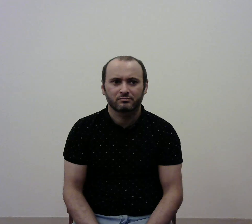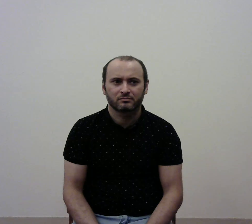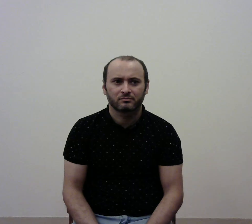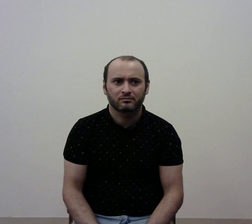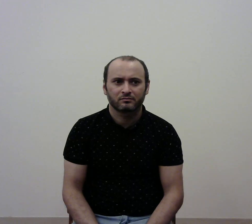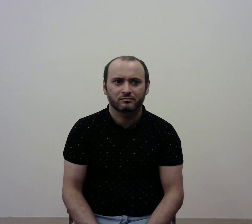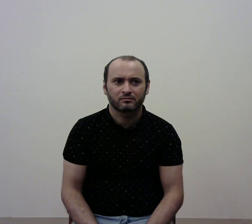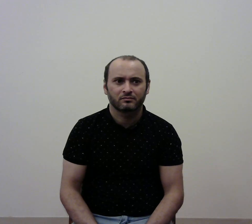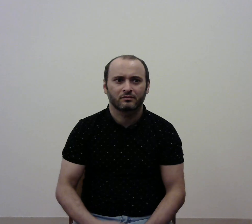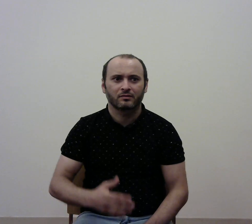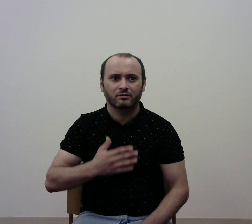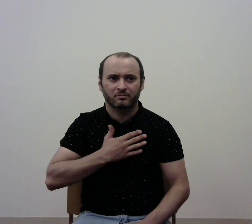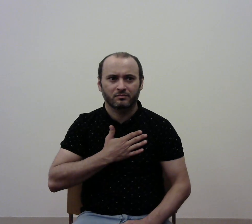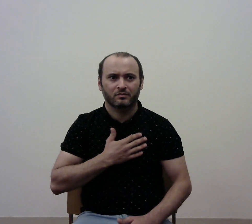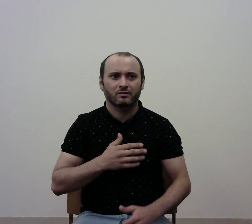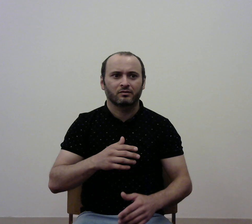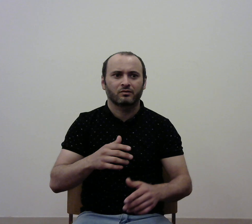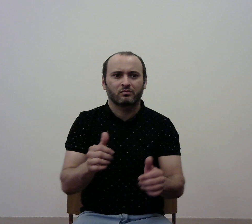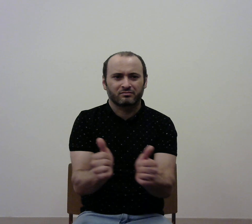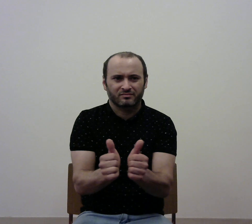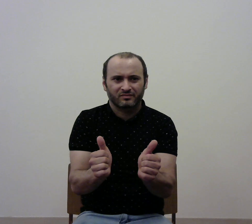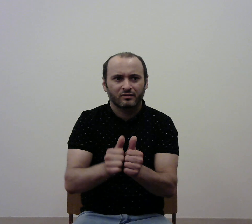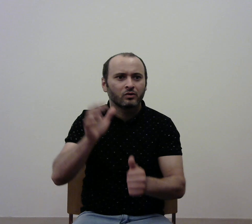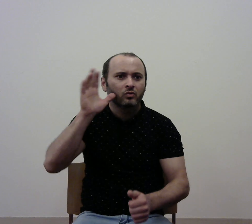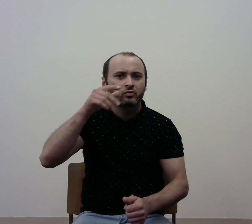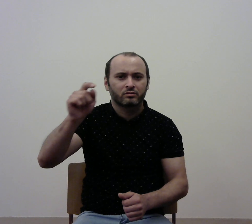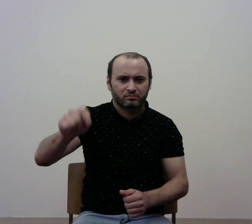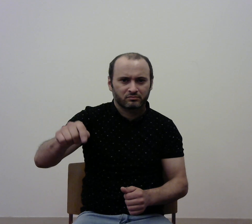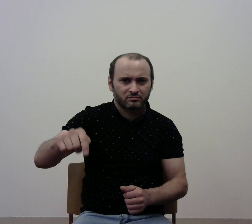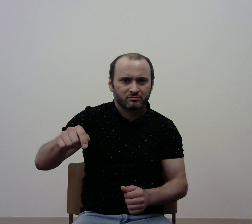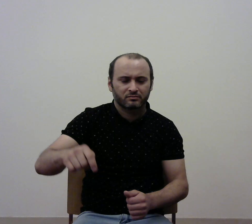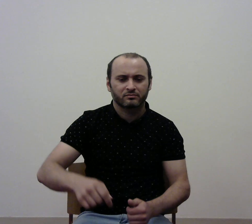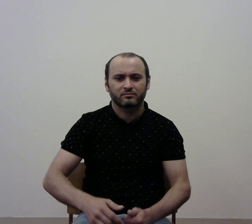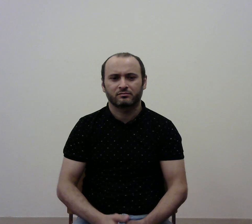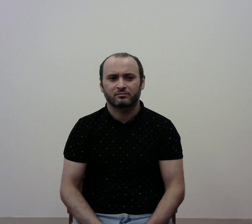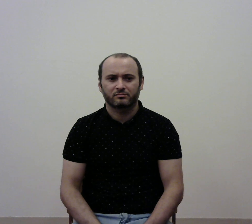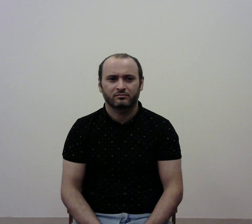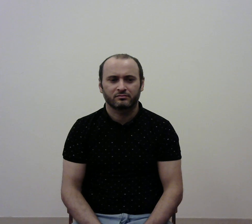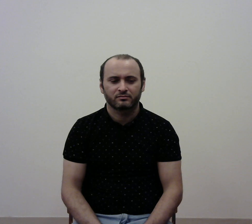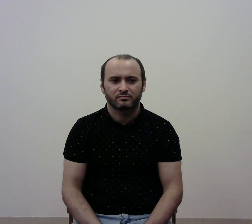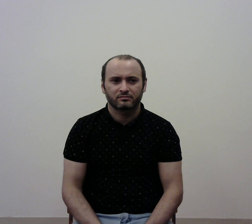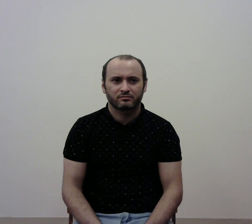Bizə qonşudan su damır